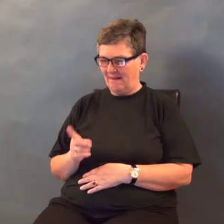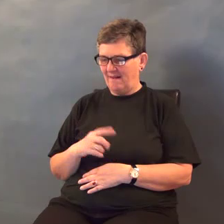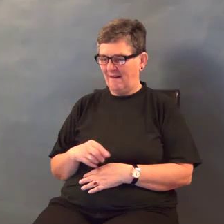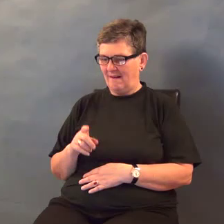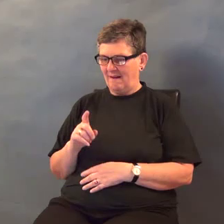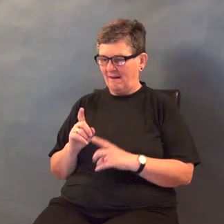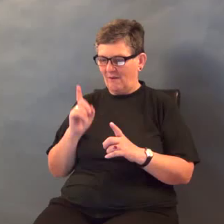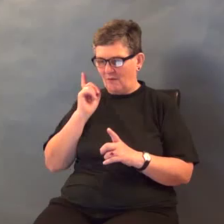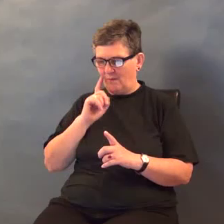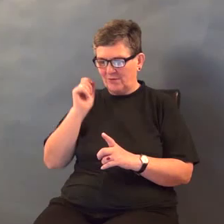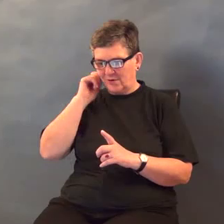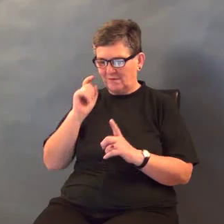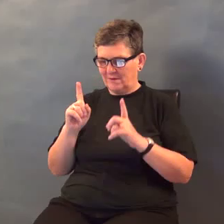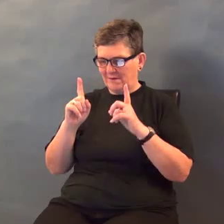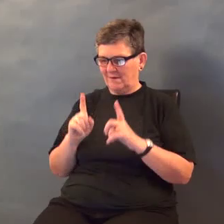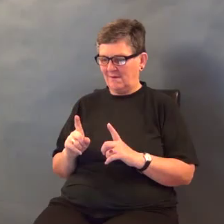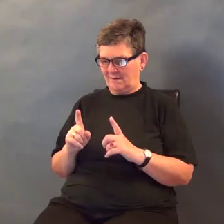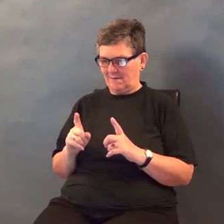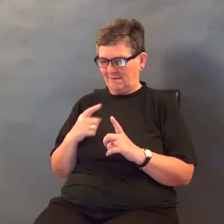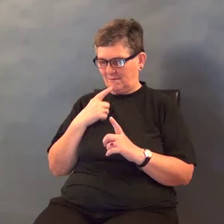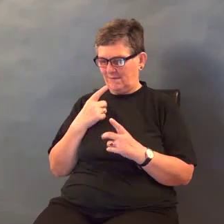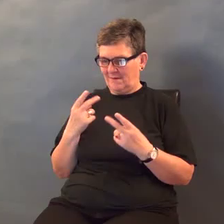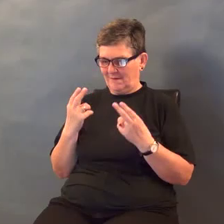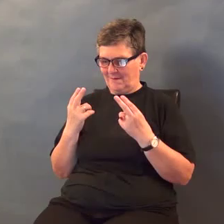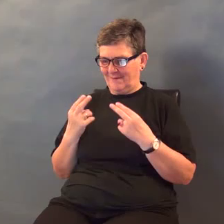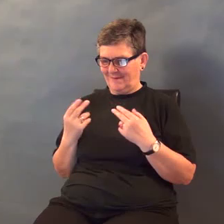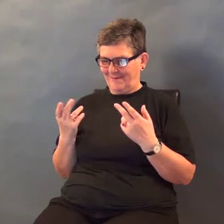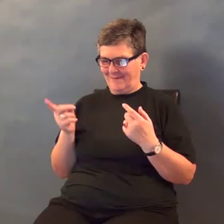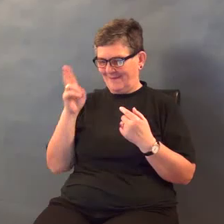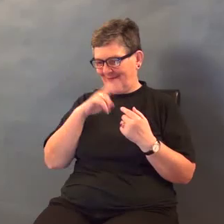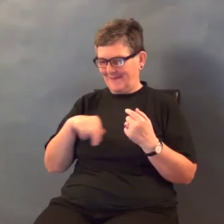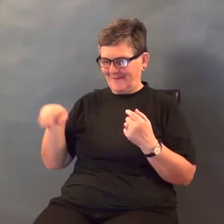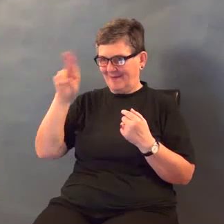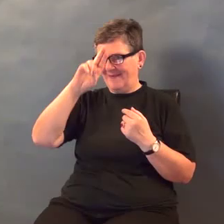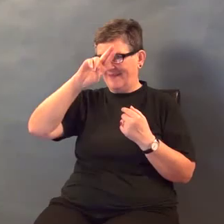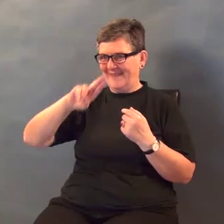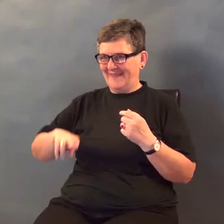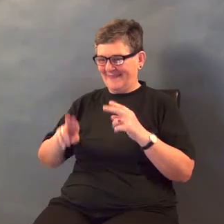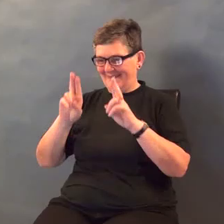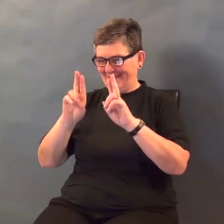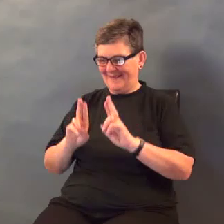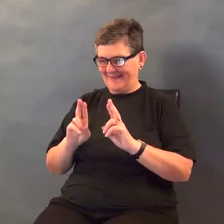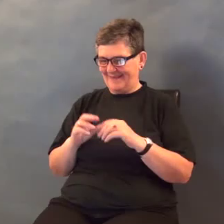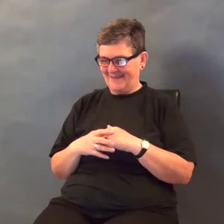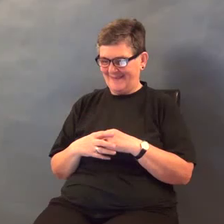Jest przekreślone koło, a w nim chłopak i dziewczyna. Co to jest?